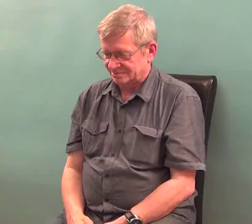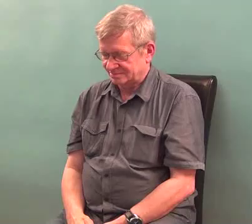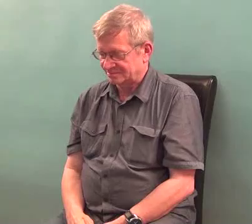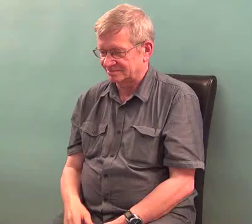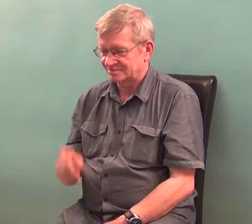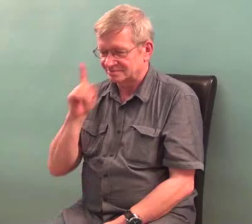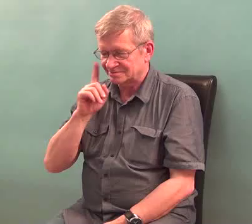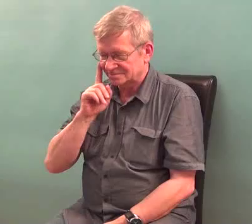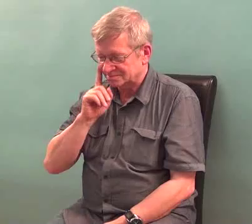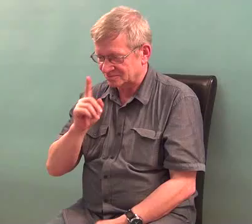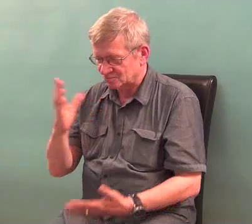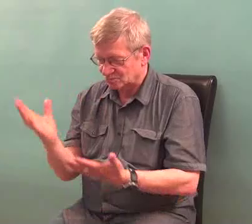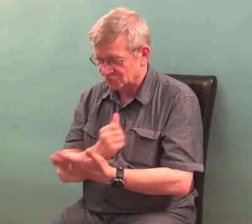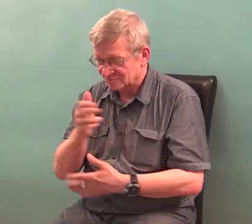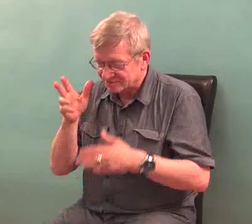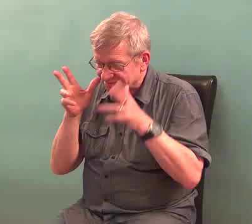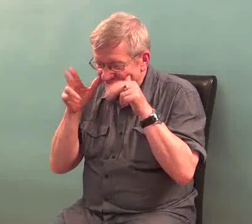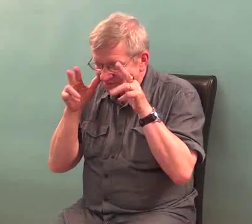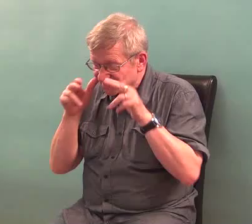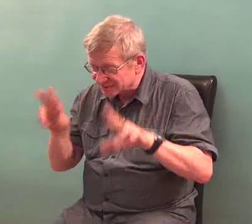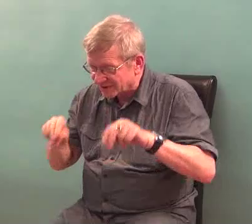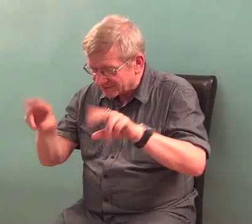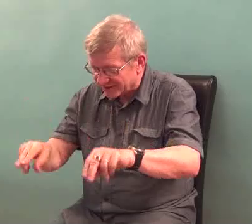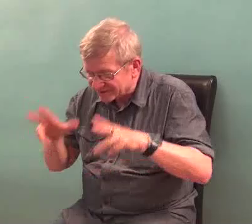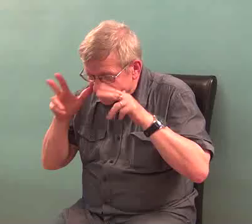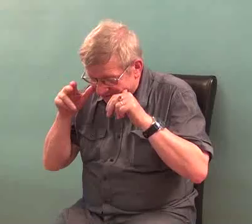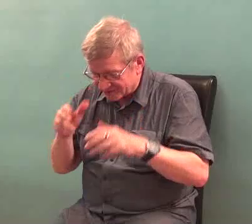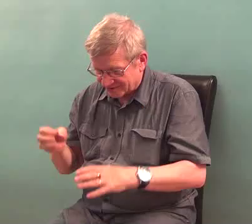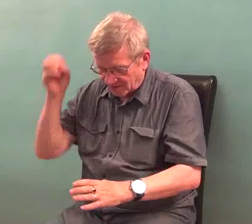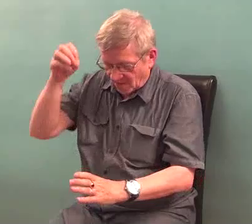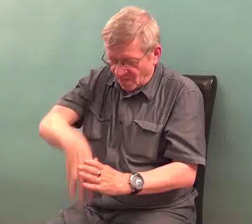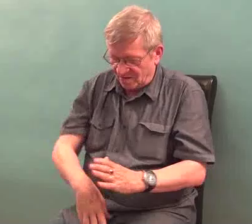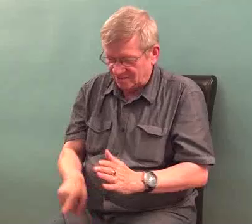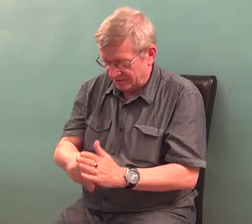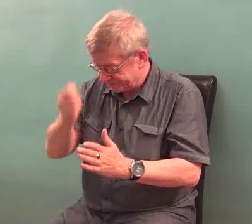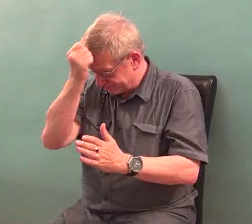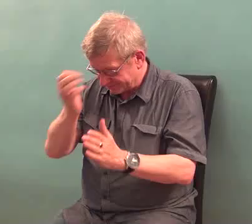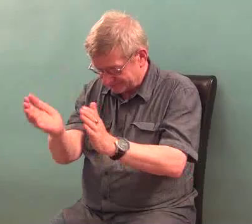Chłopiec znalazł żabę i włożył ją do szklanego słoja.